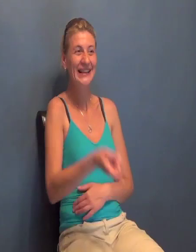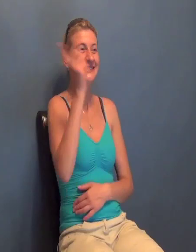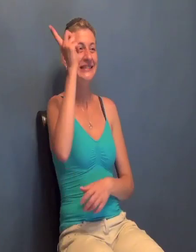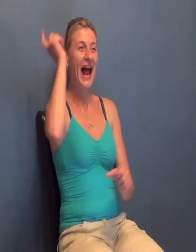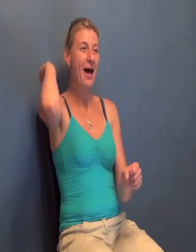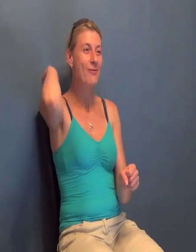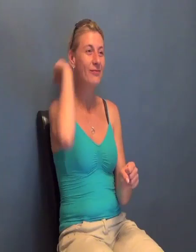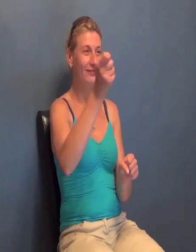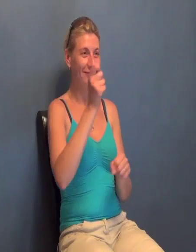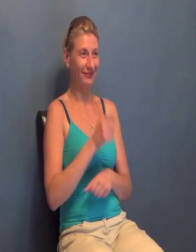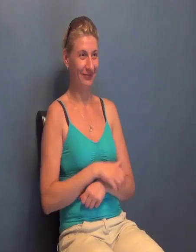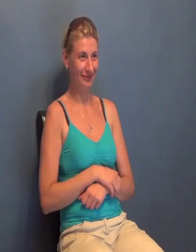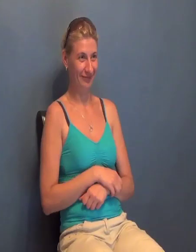Zakaz uderzenia młotkiem.